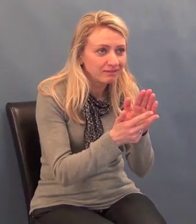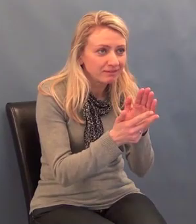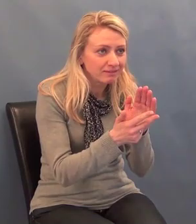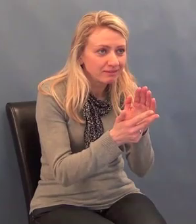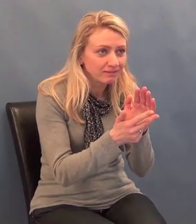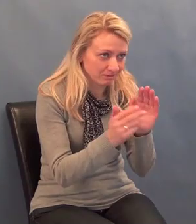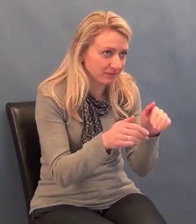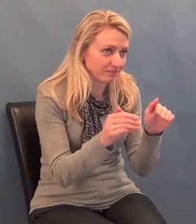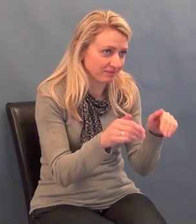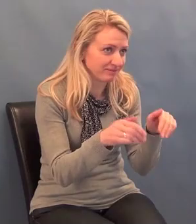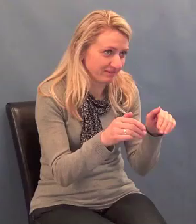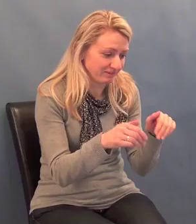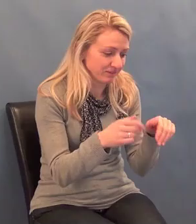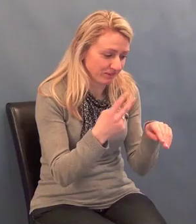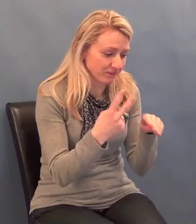Możemy dwudziestego trzeciego lutego.